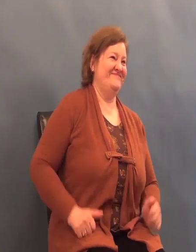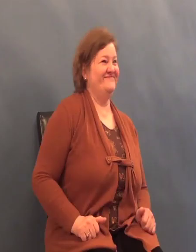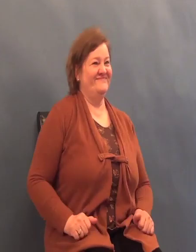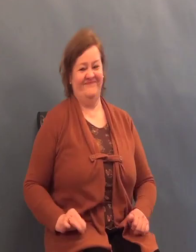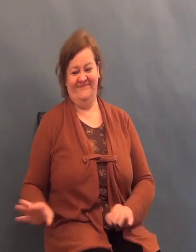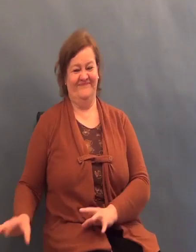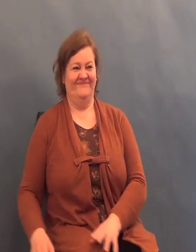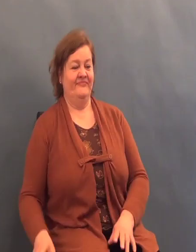Coś tam robi.